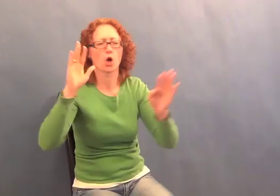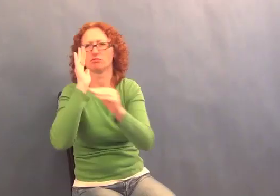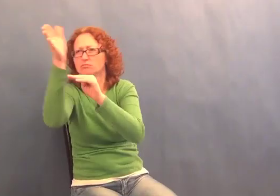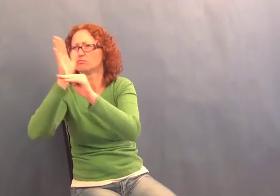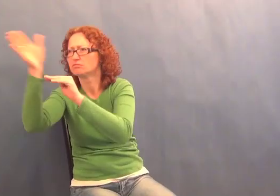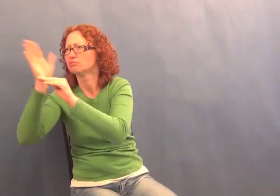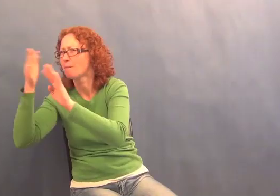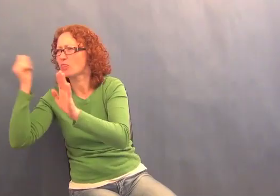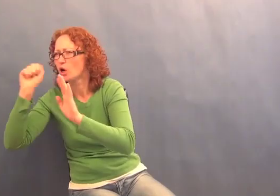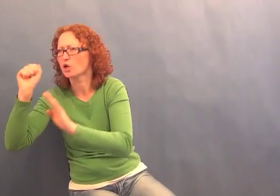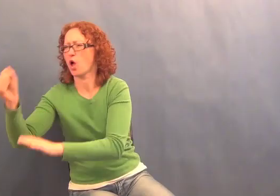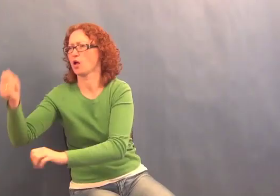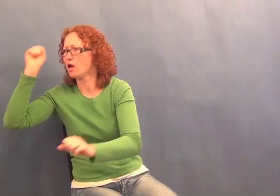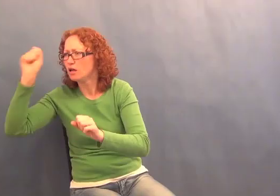Wpadali i sprawdzali, czy nikogo nie ma nikogo, w ogóle nikogo.